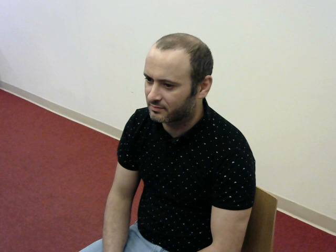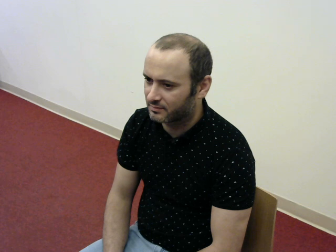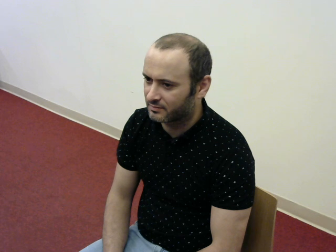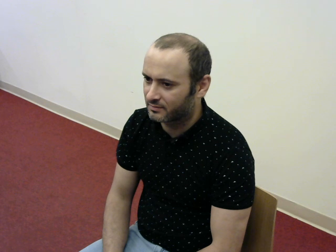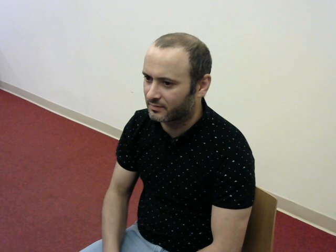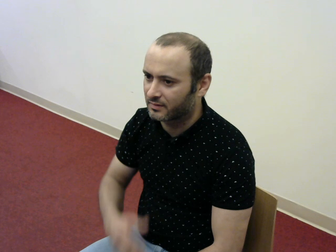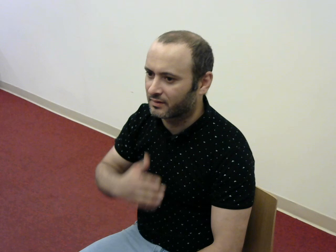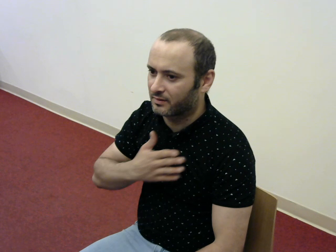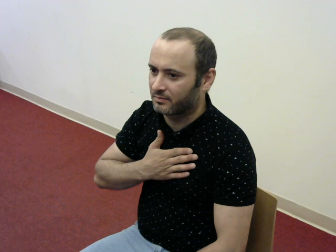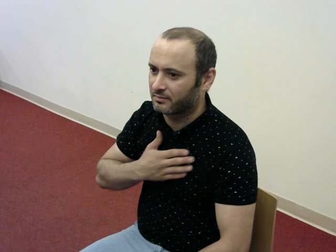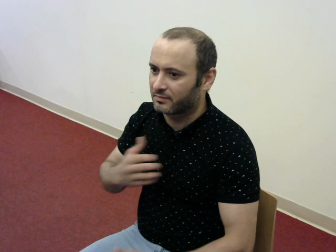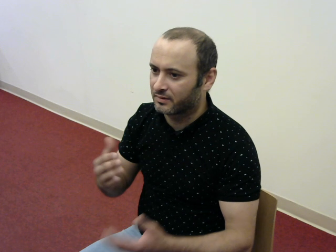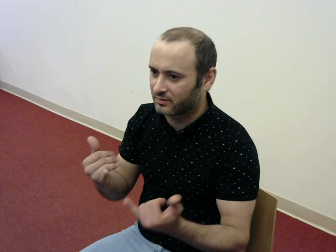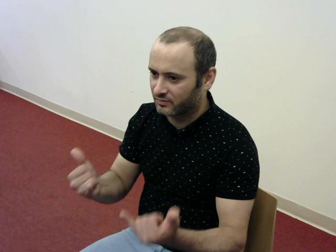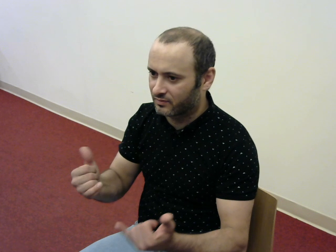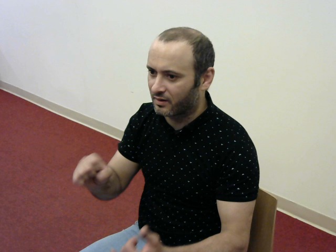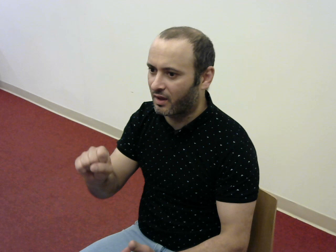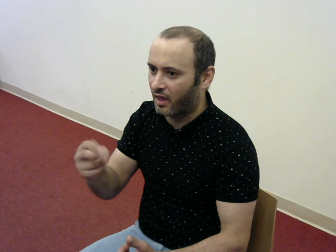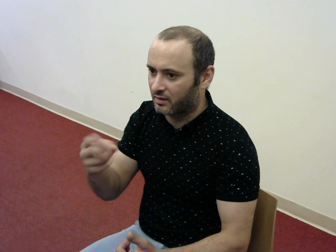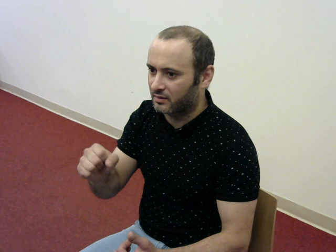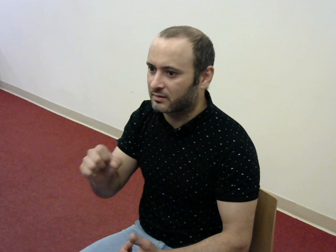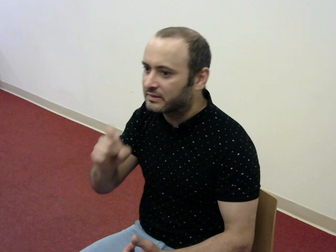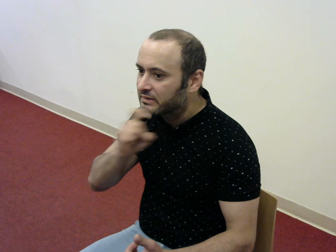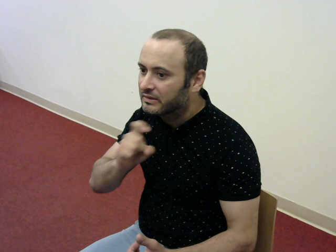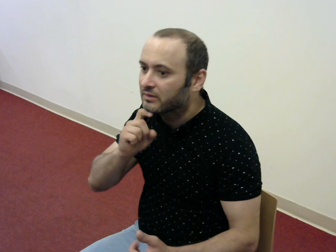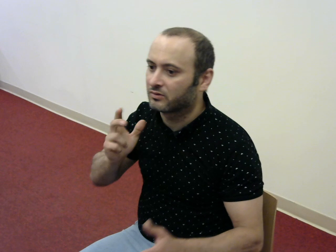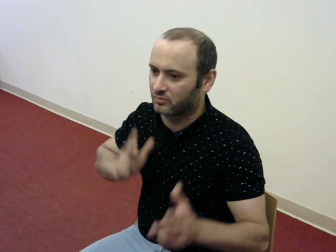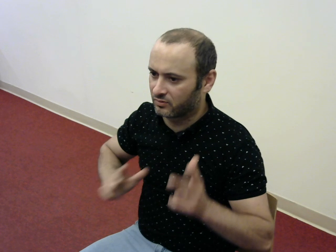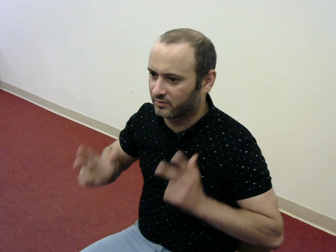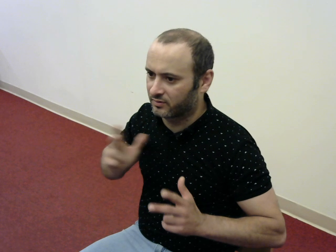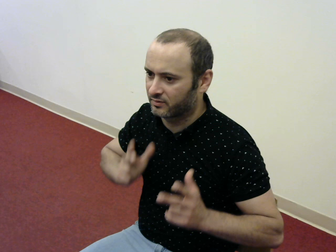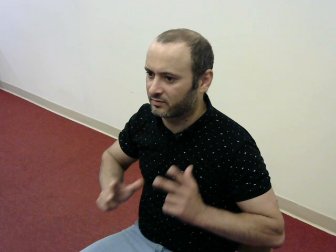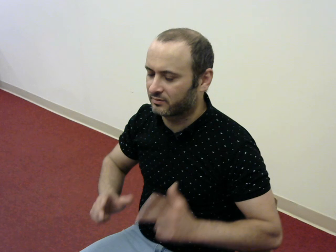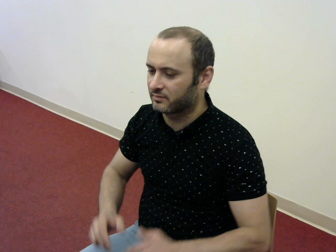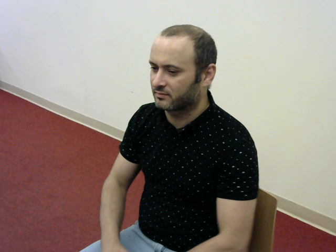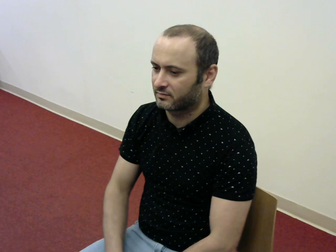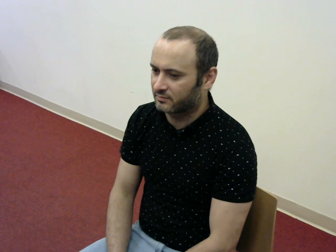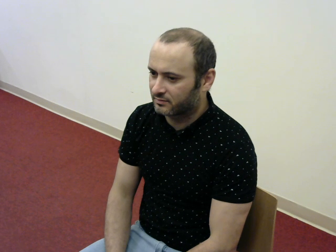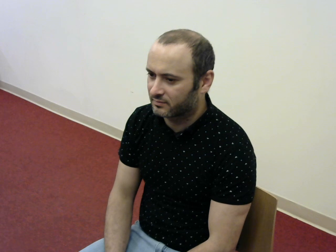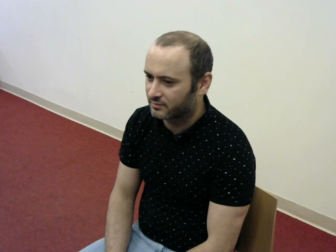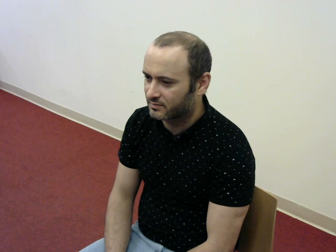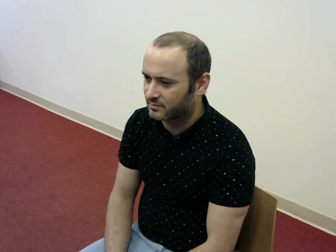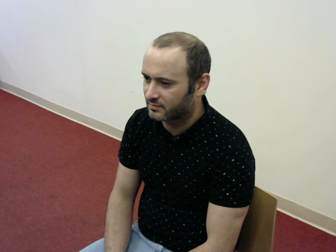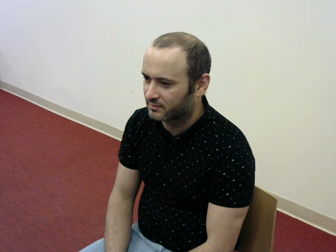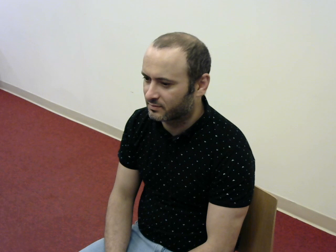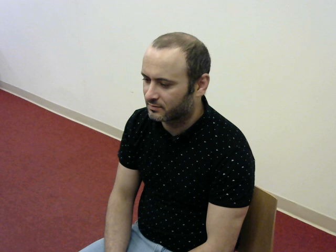Mən indi ADA universitetindəyəm